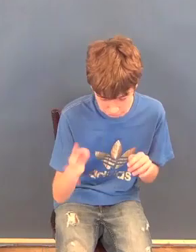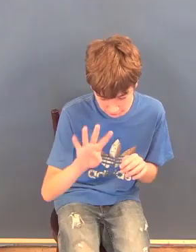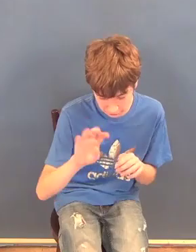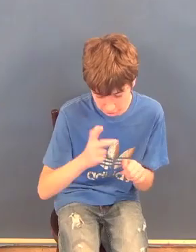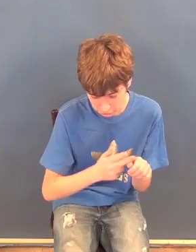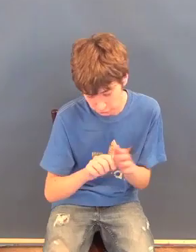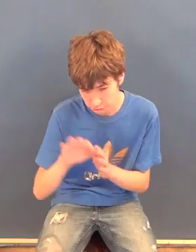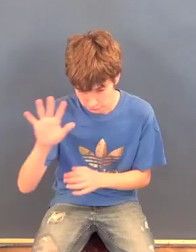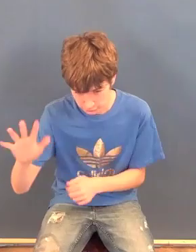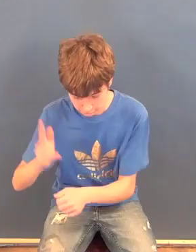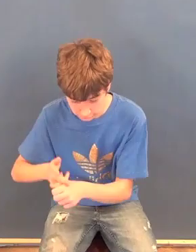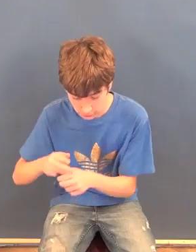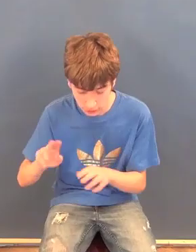Od czwartej trzydzieści do piątej trzydzieści.